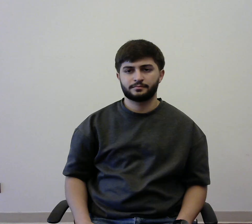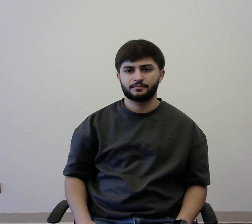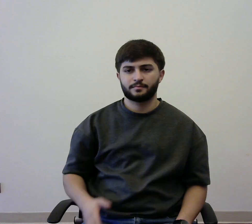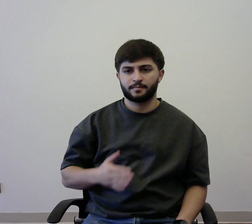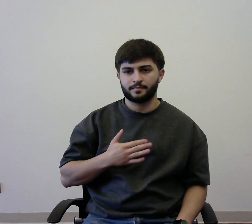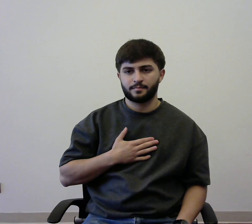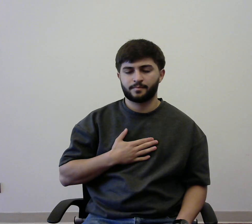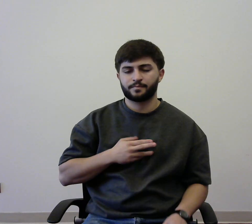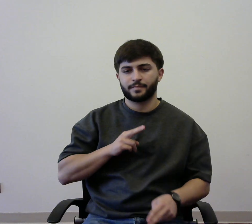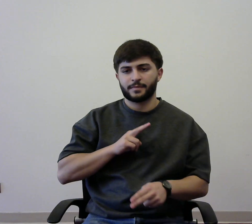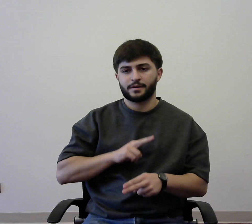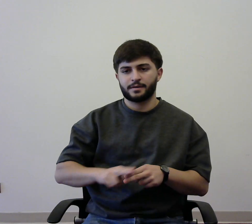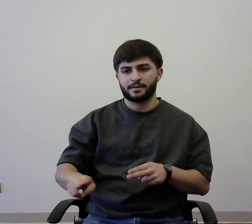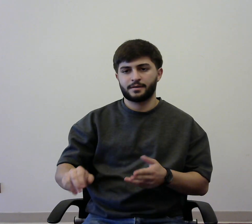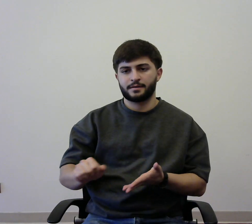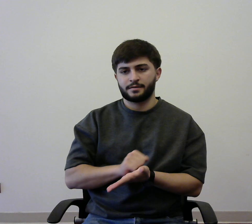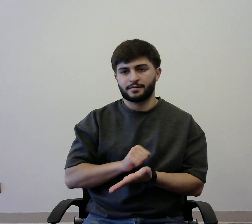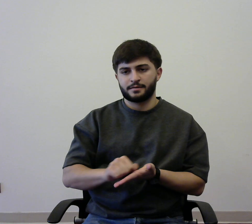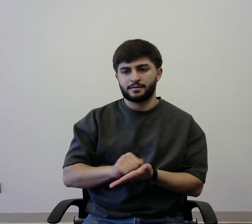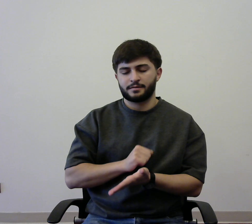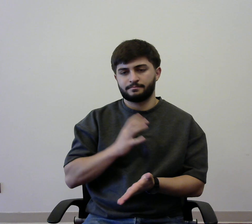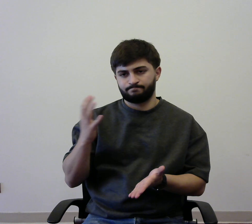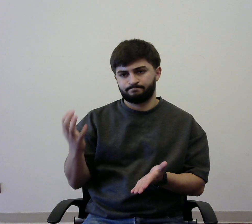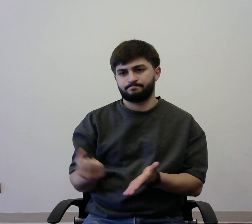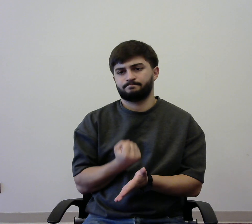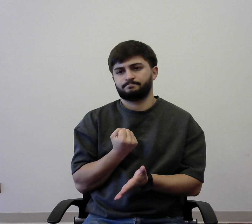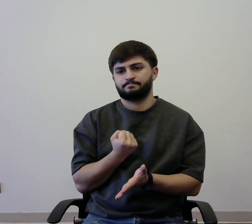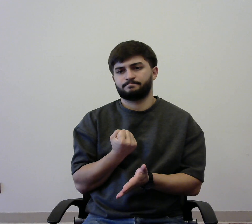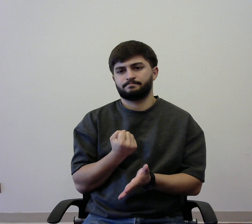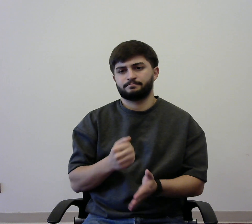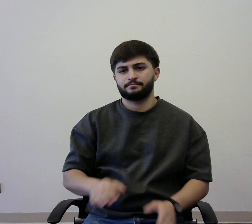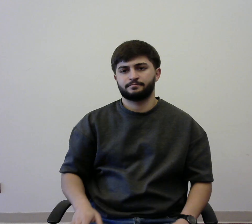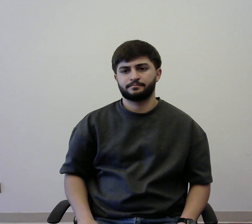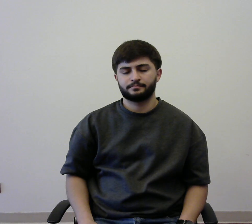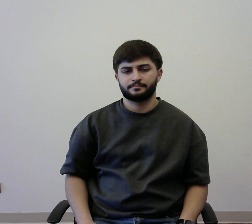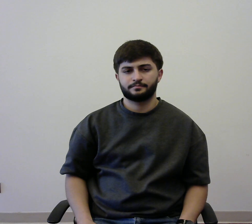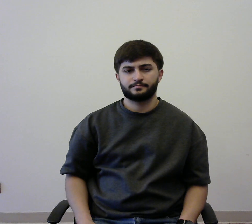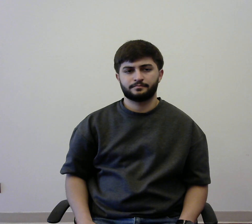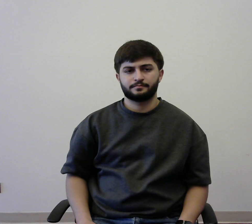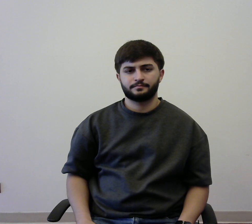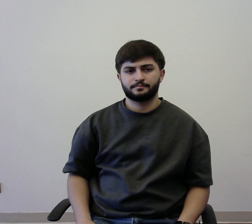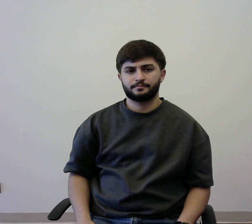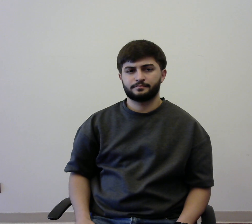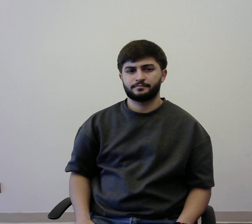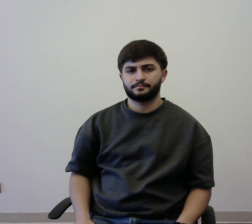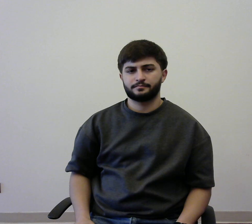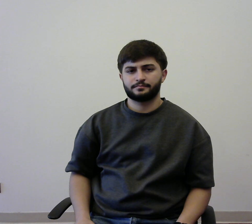Mən itirdiyim sənədi tapmışam